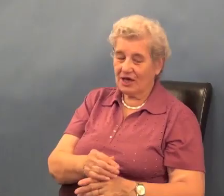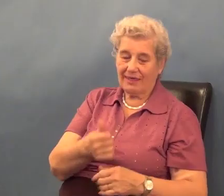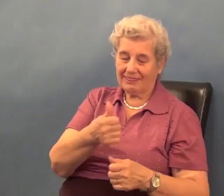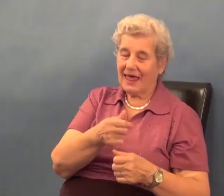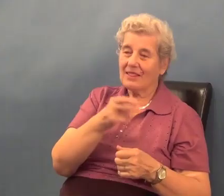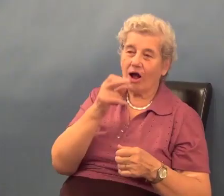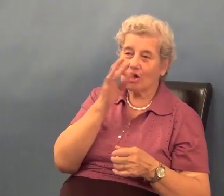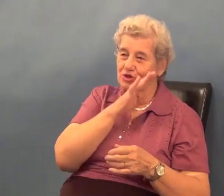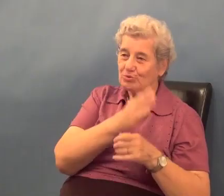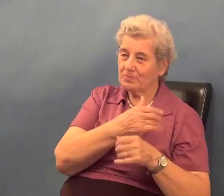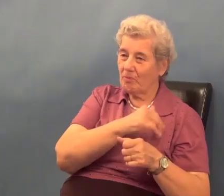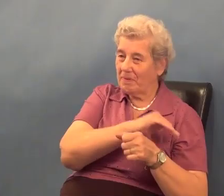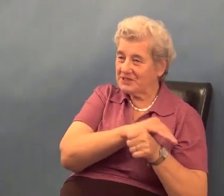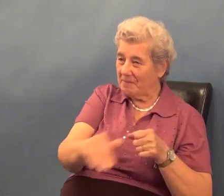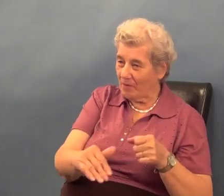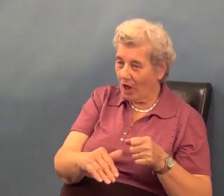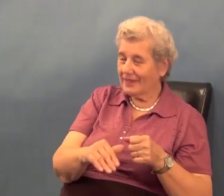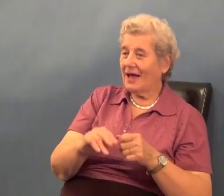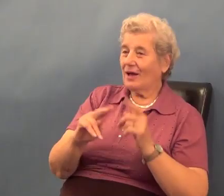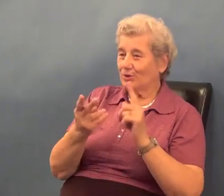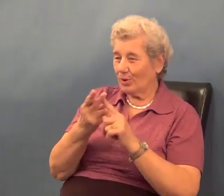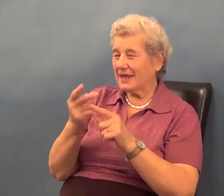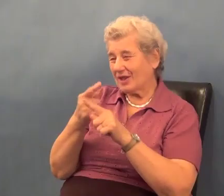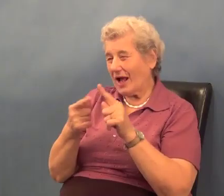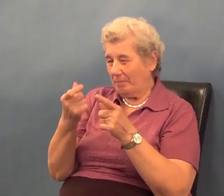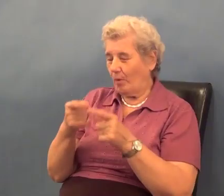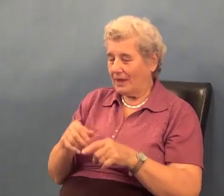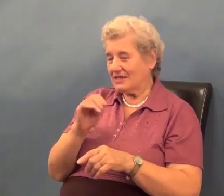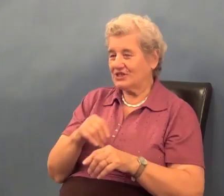Jeden kosz już jest przepełniony, w drugim jest trochę.